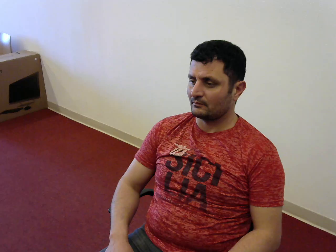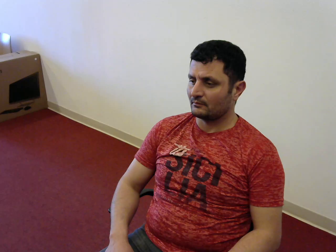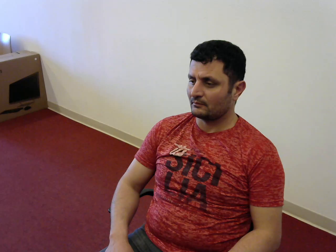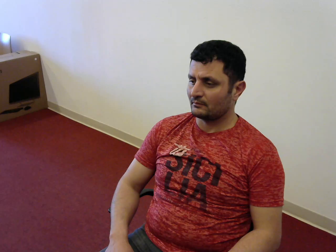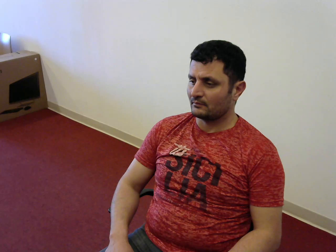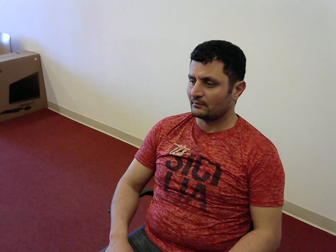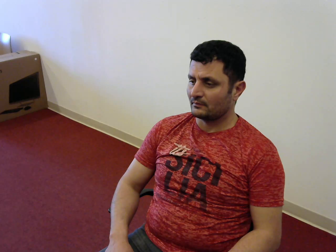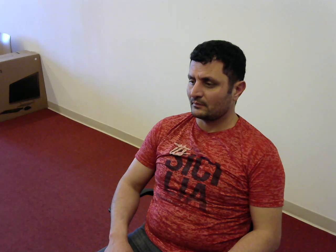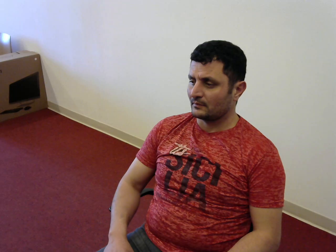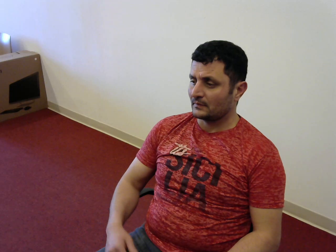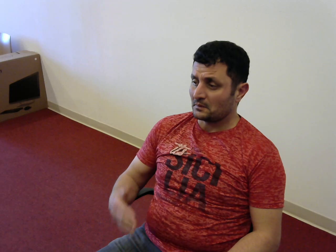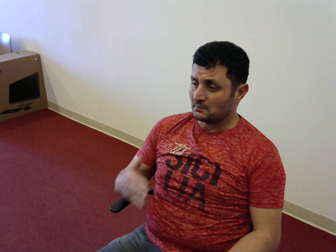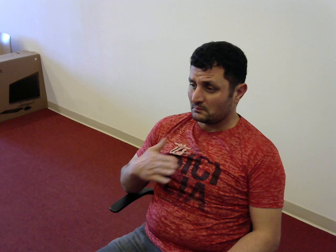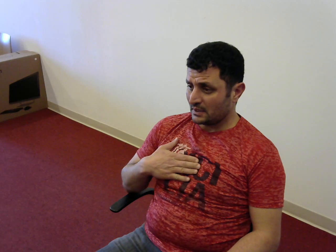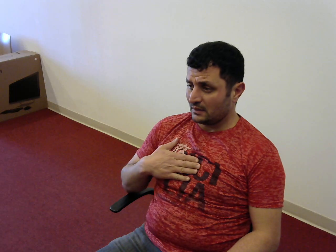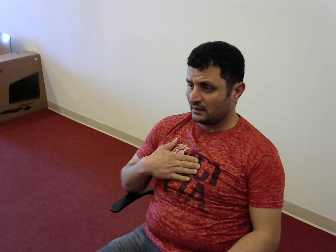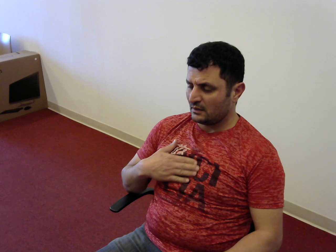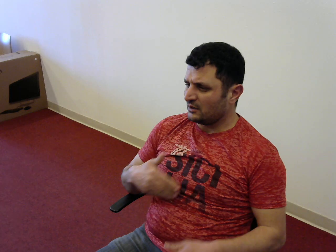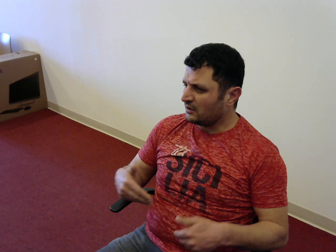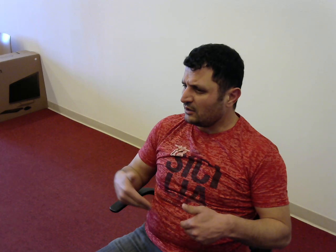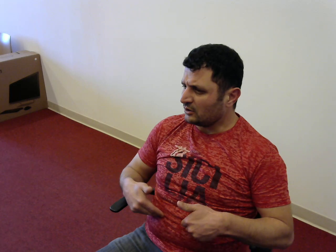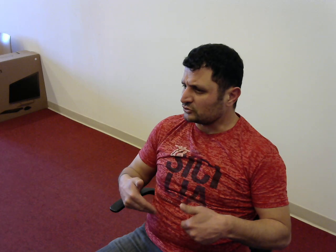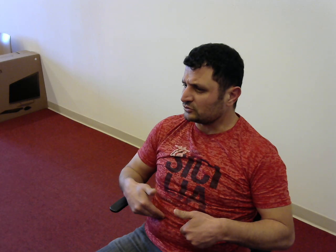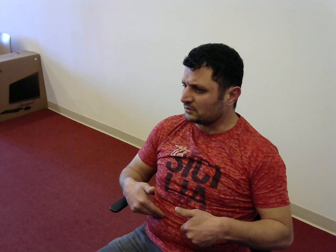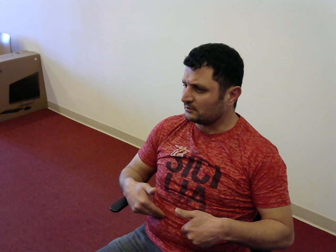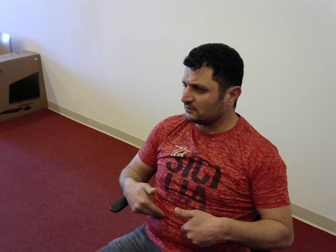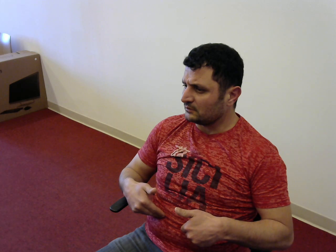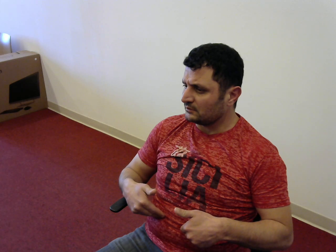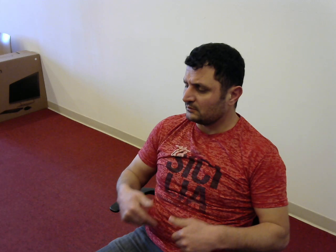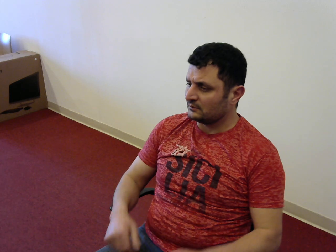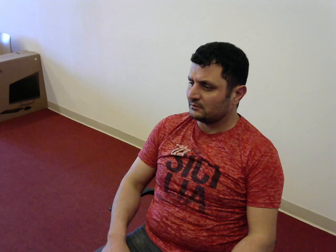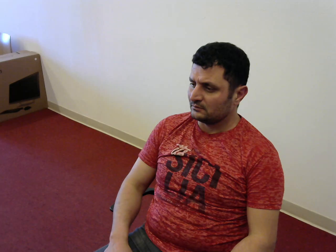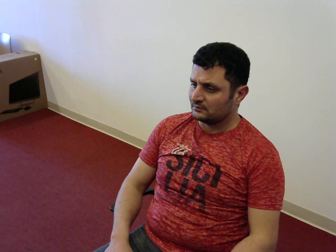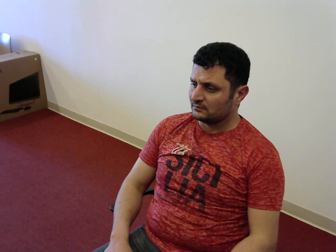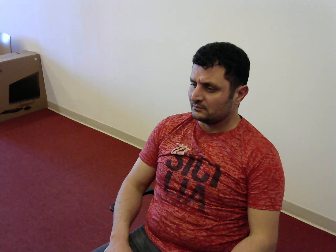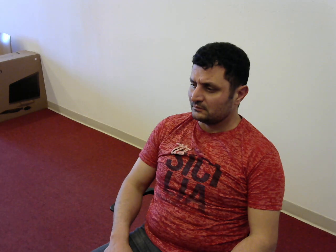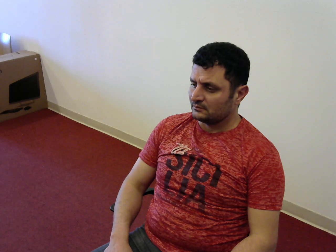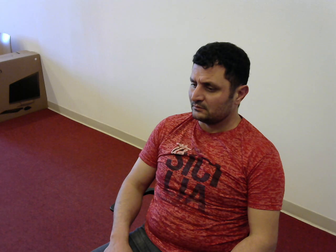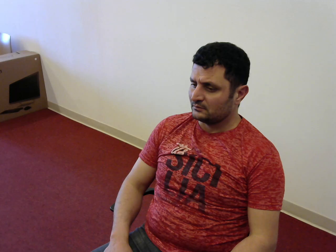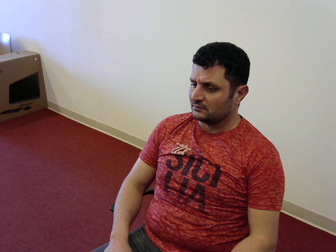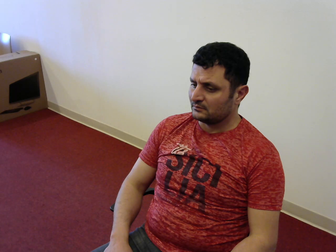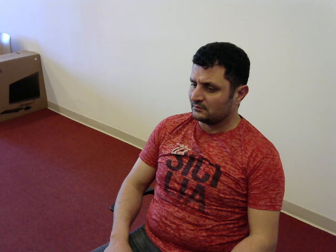Mən acam